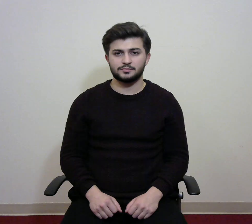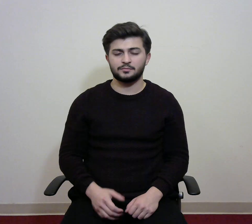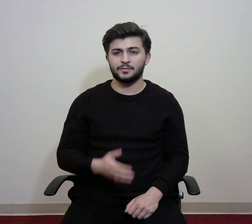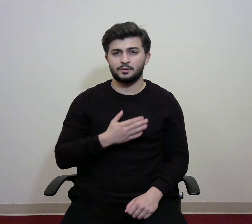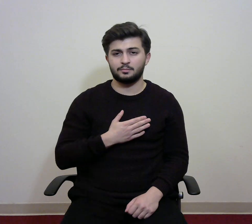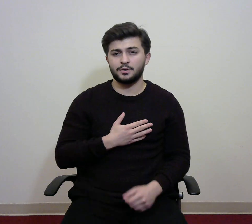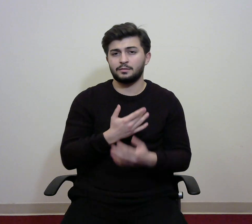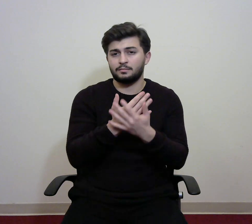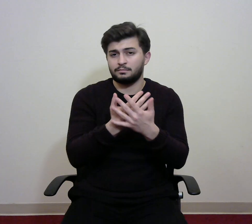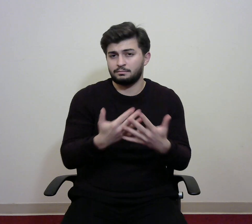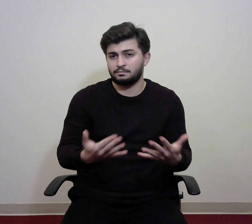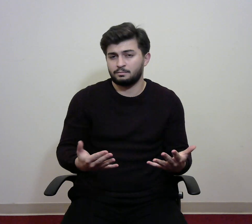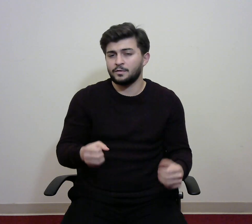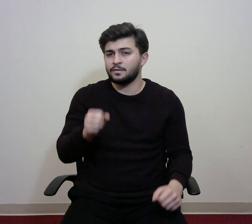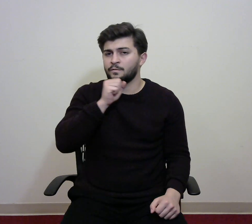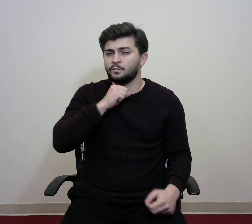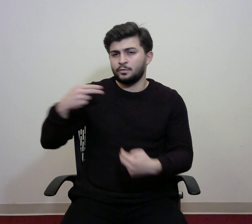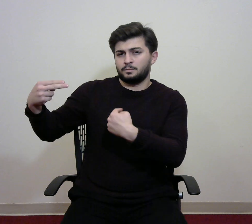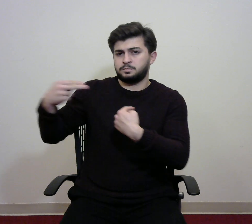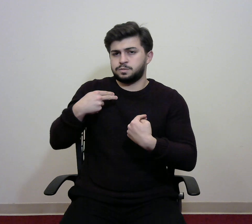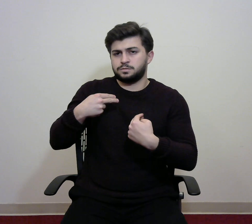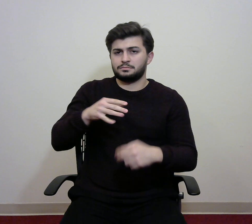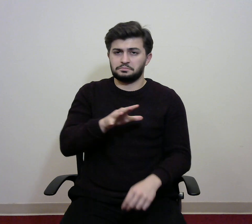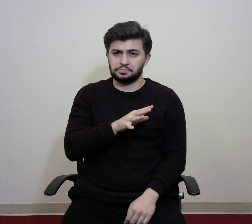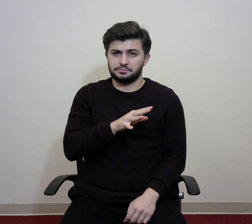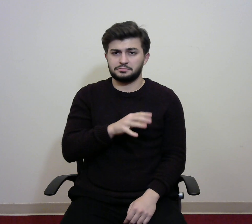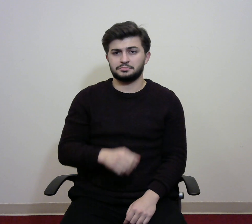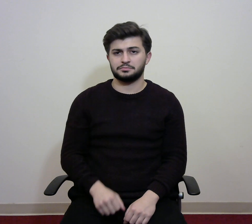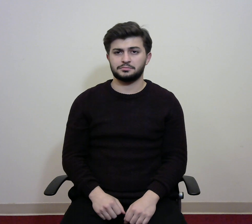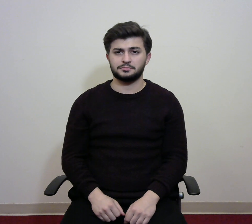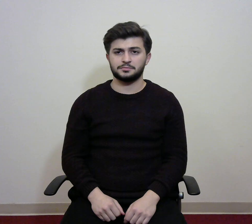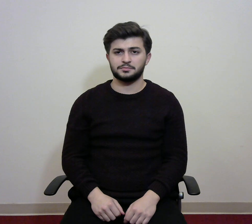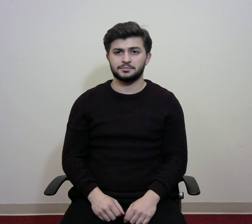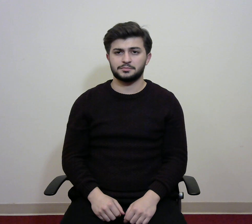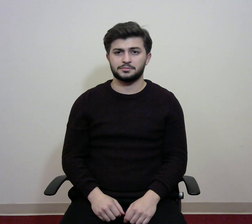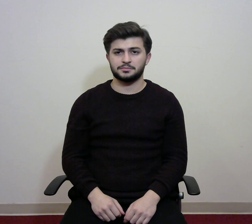Mənim əşyalarımı oğurlayıblar